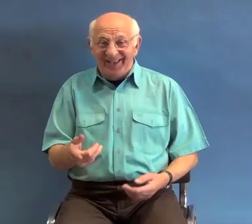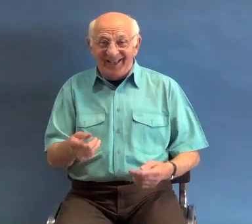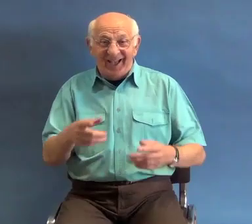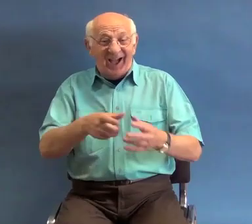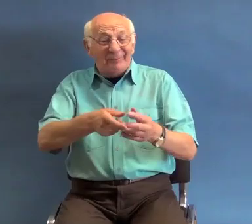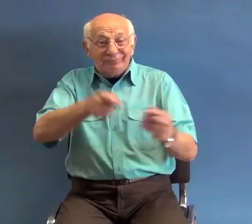Strzela.